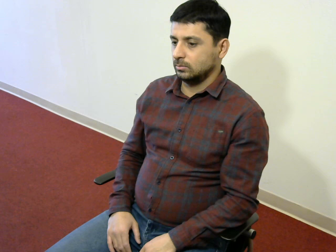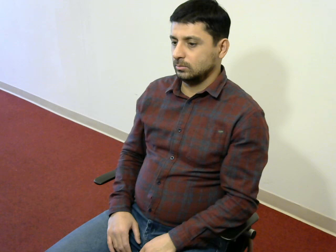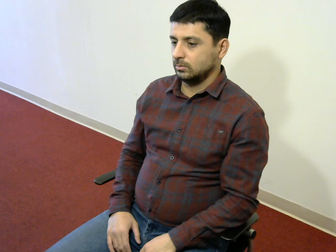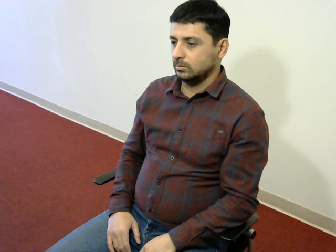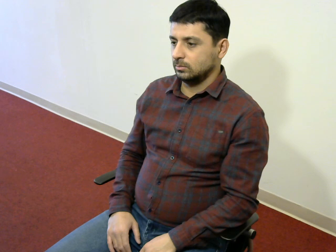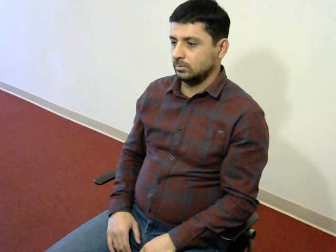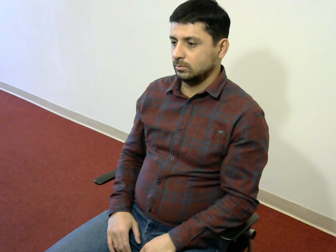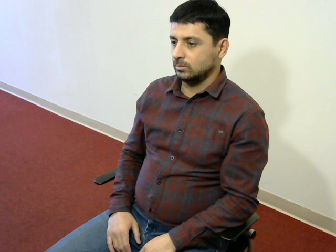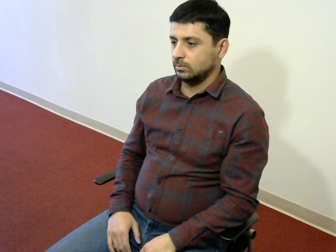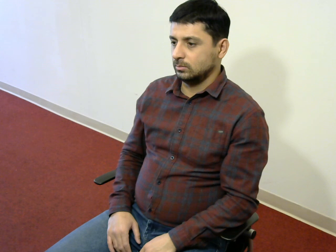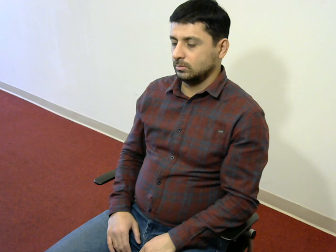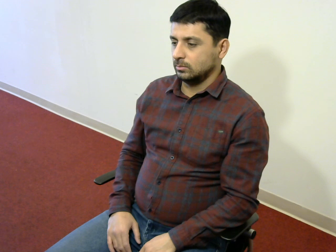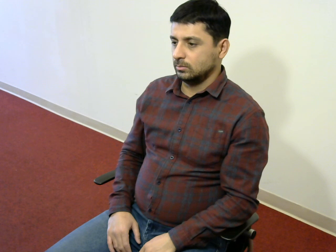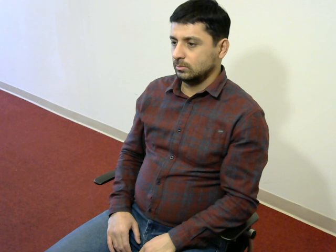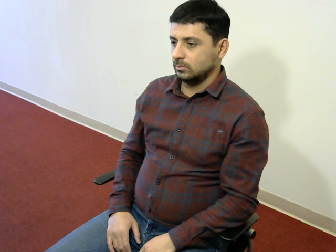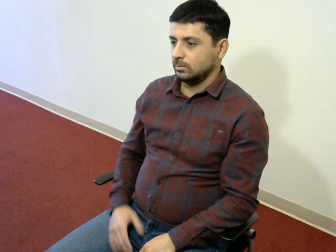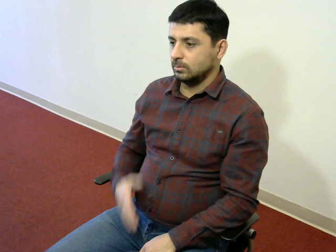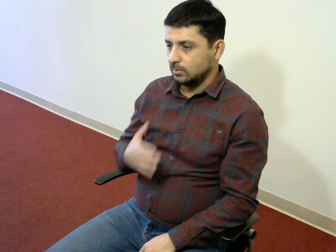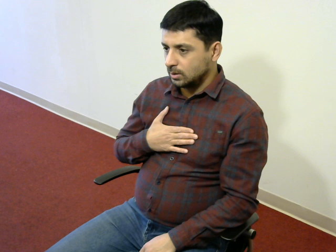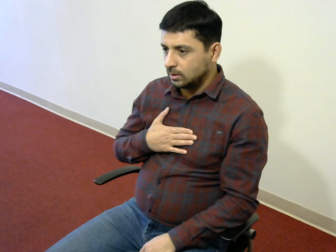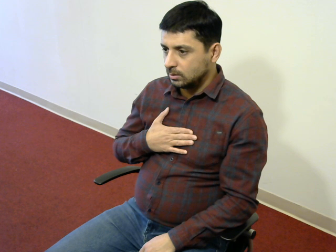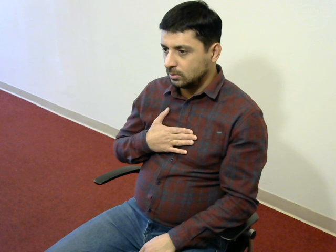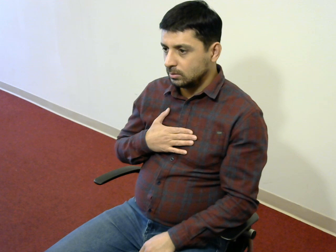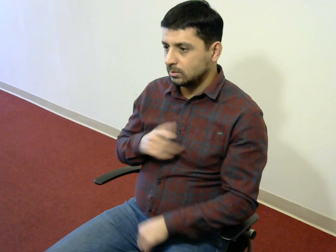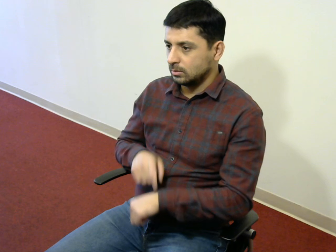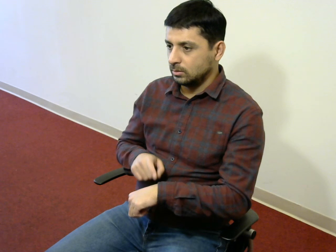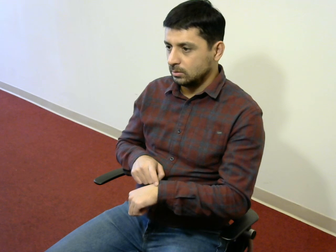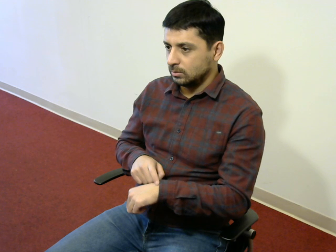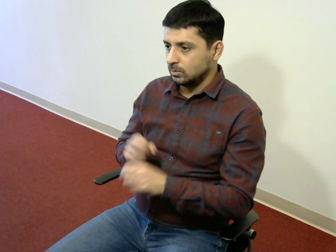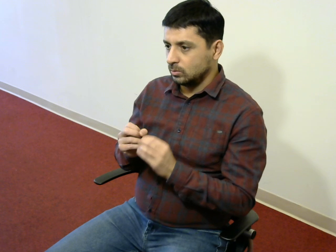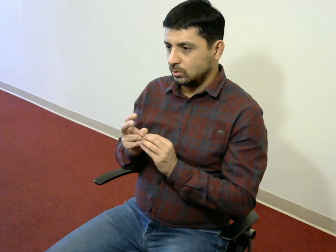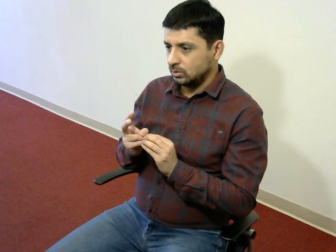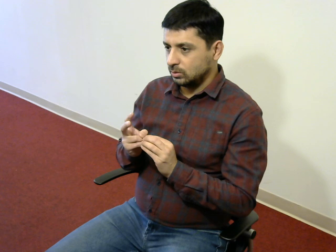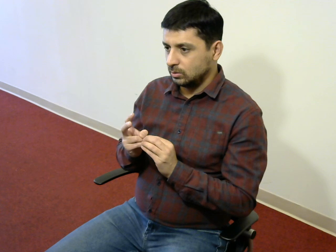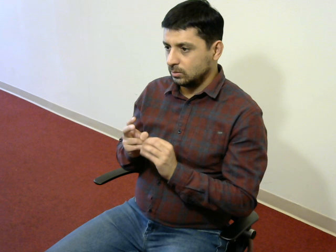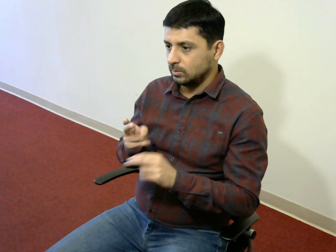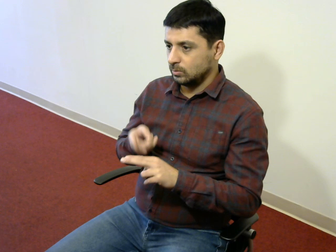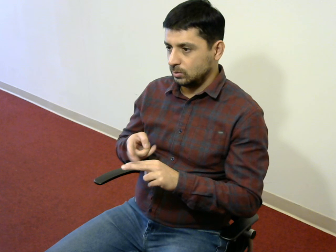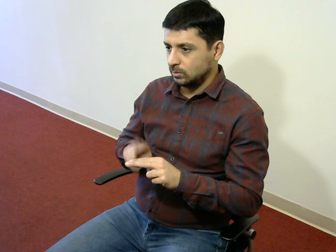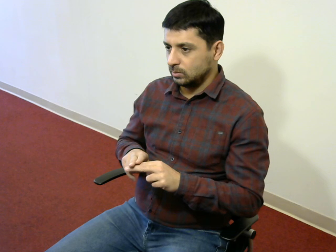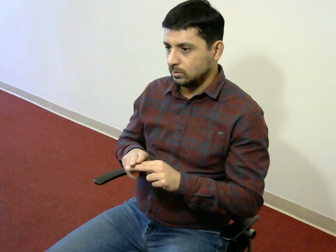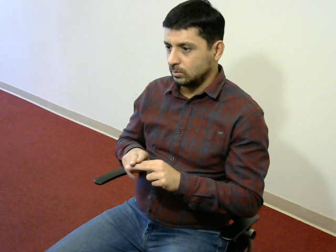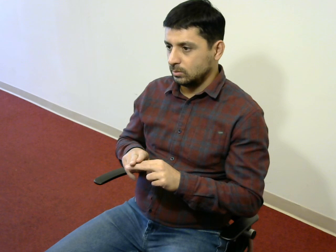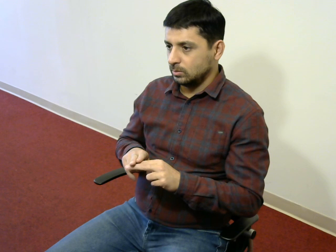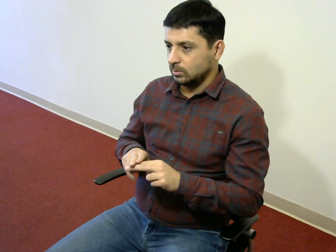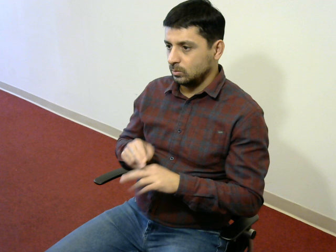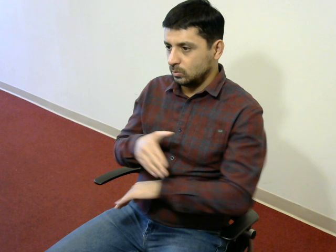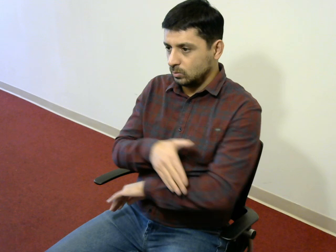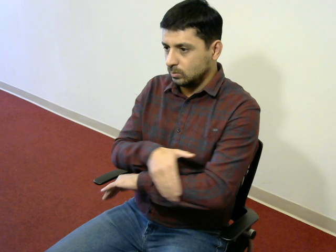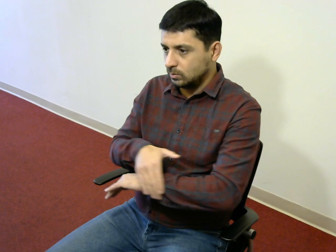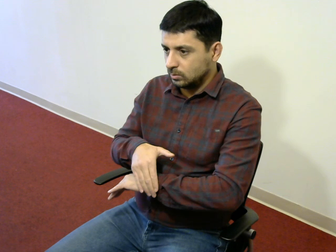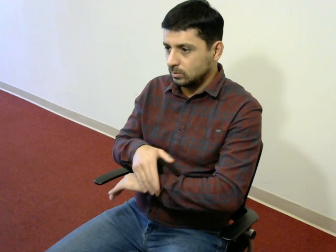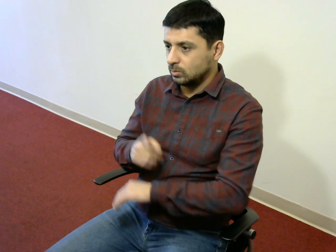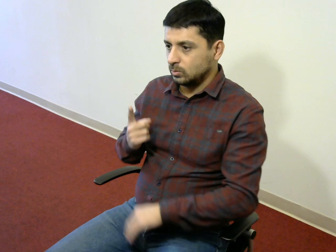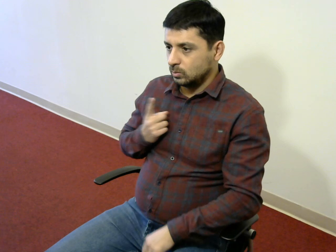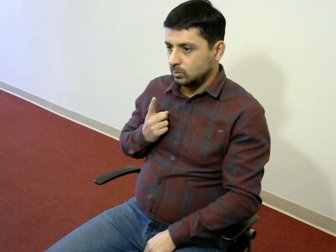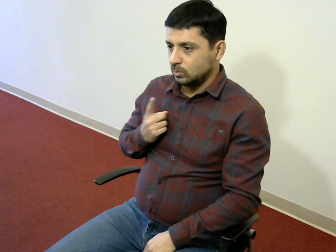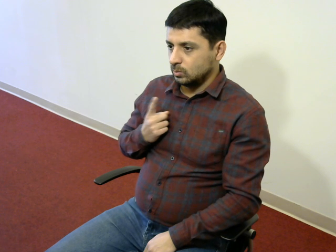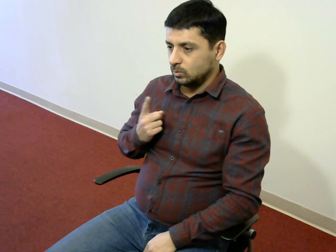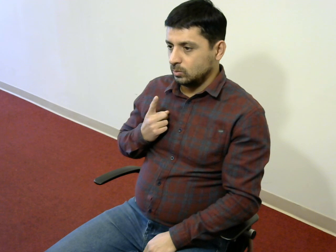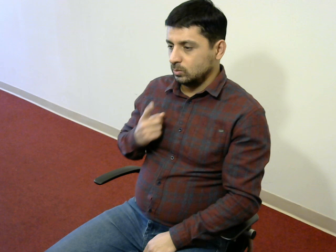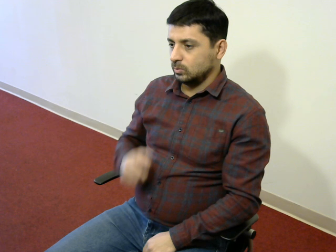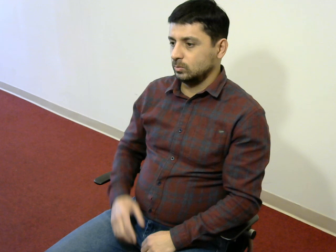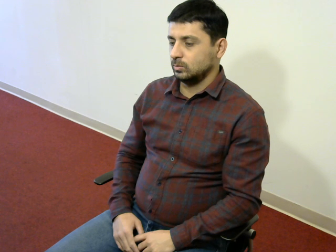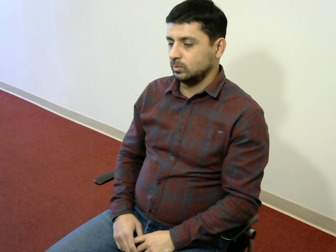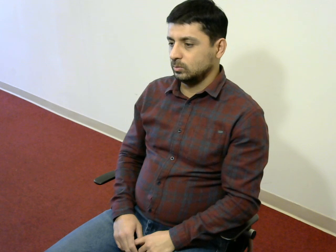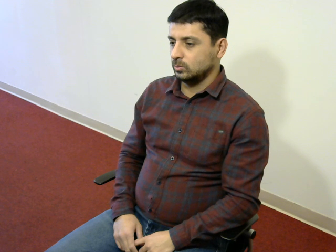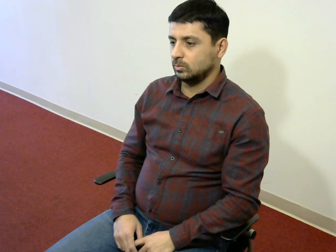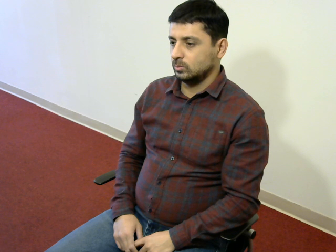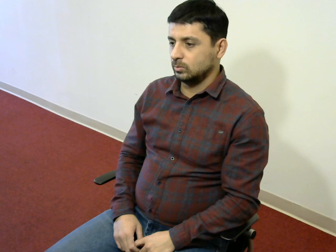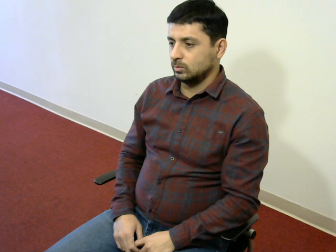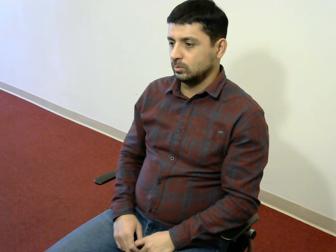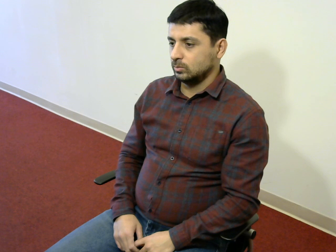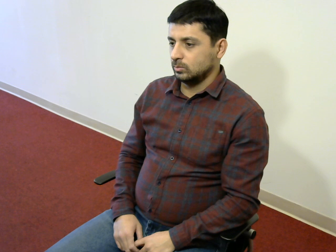Mən saat 12-də bu ünvanda olmalıyam